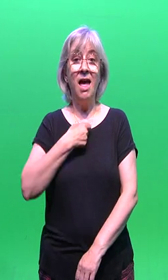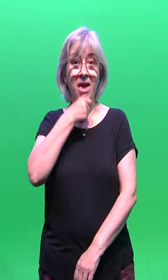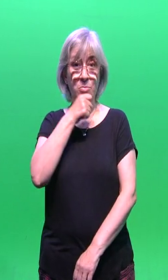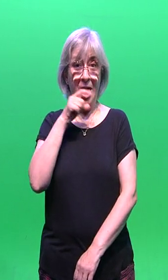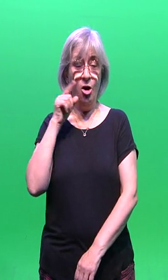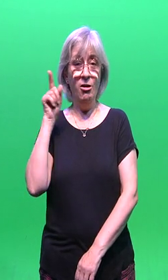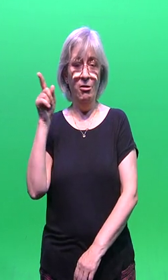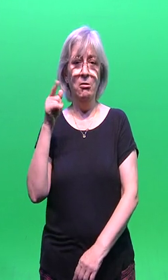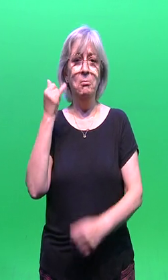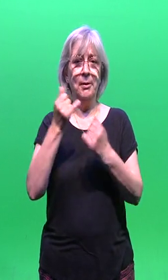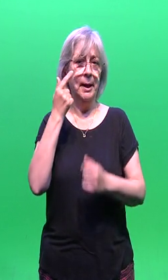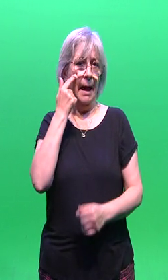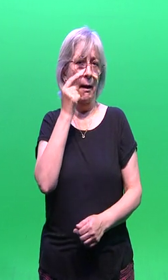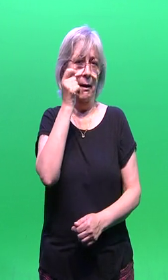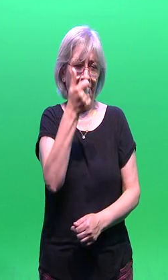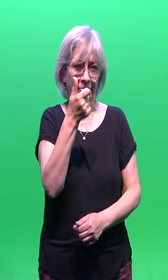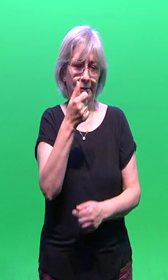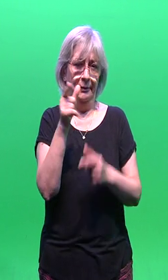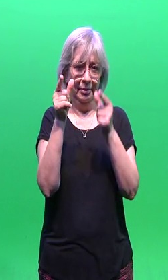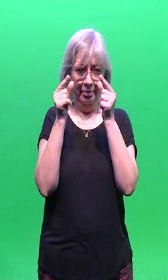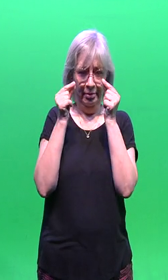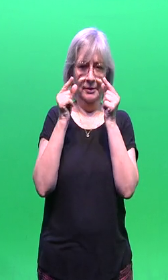El meu avi és miop. Ha perdut visió.